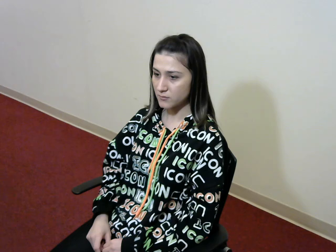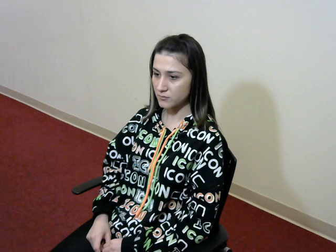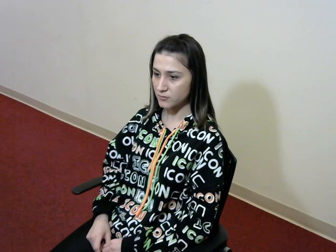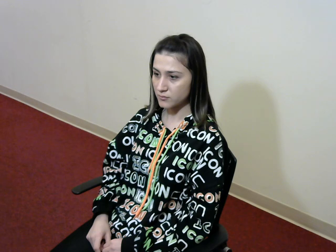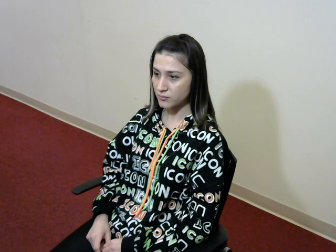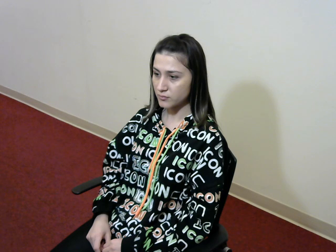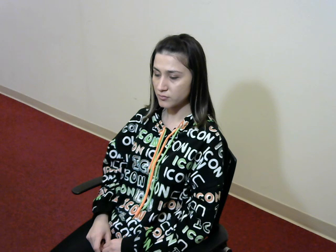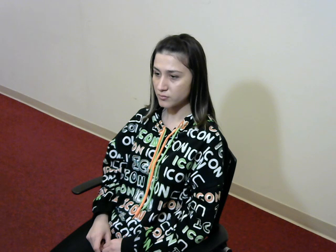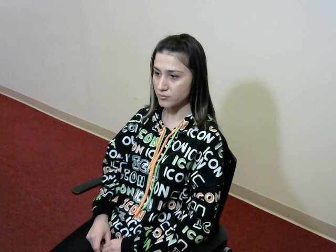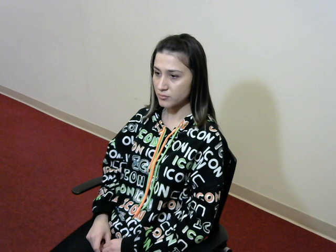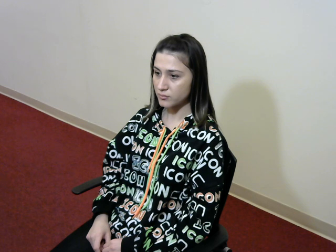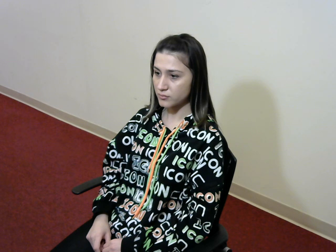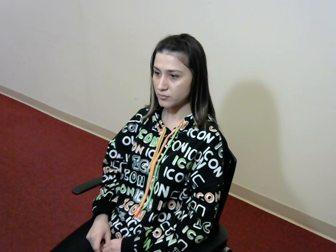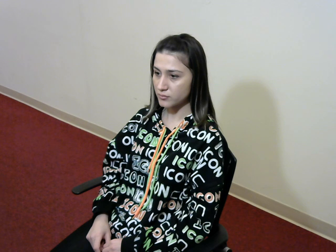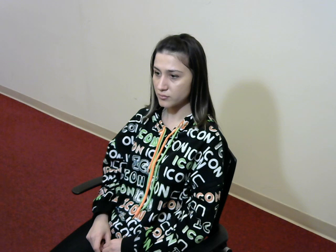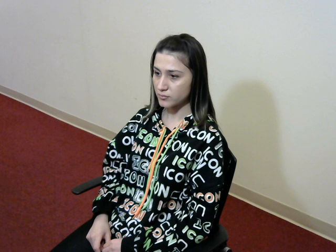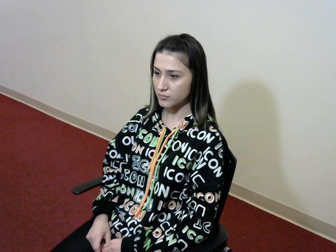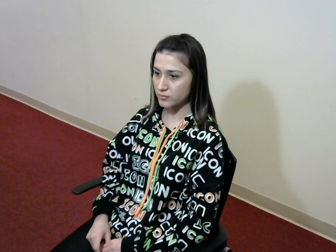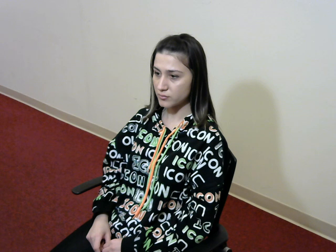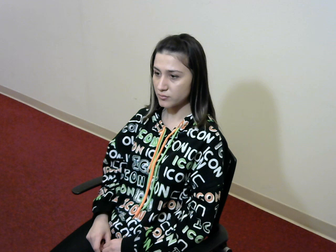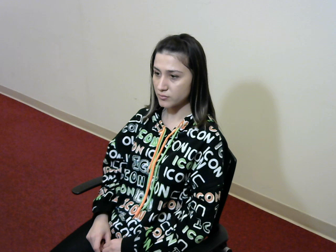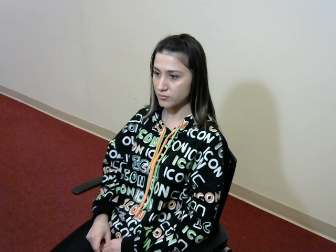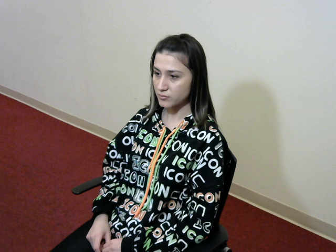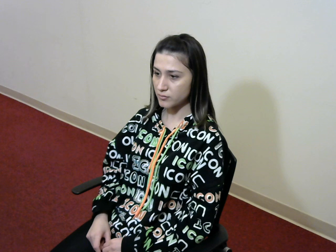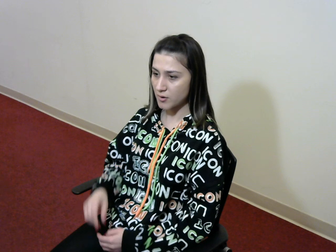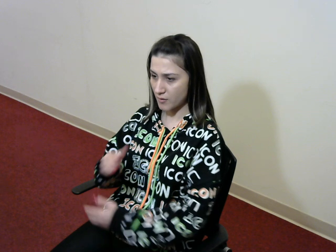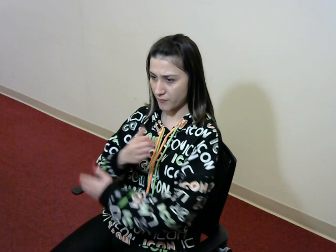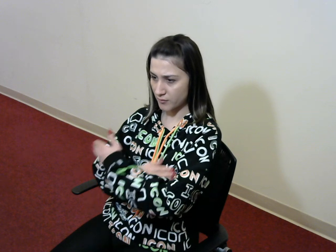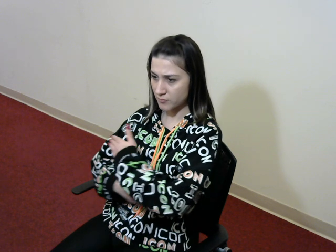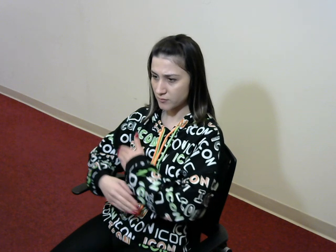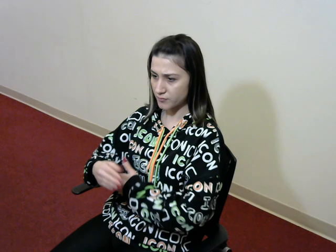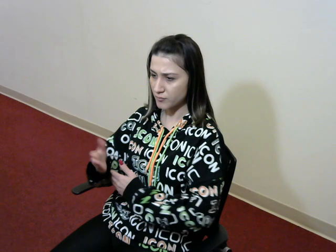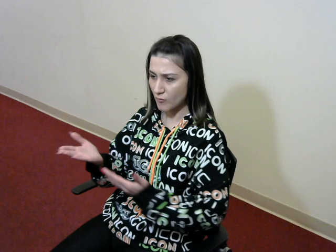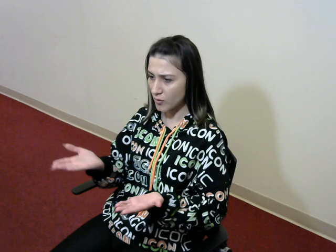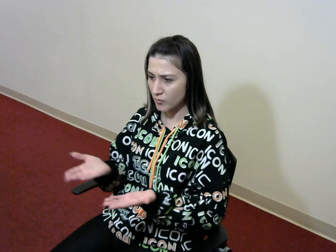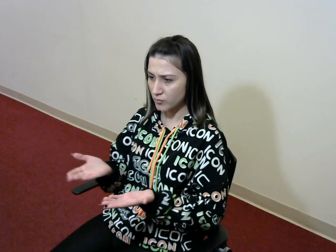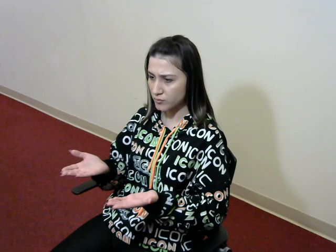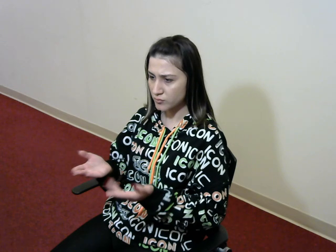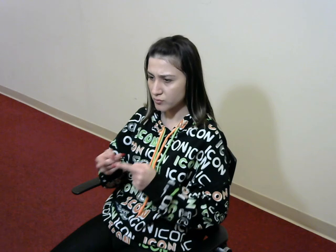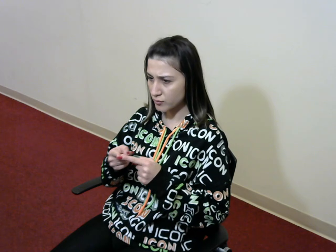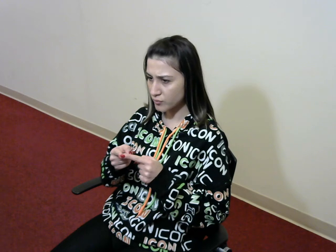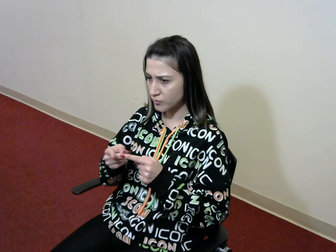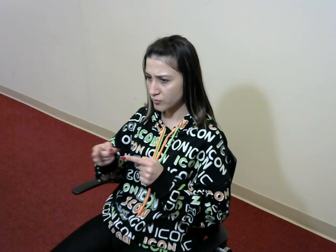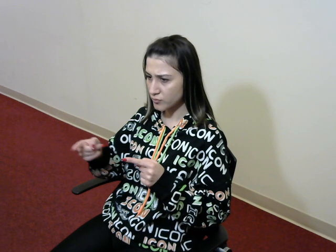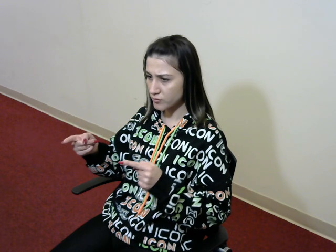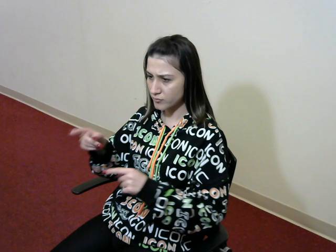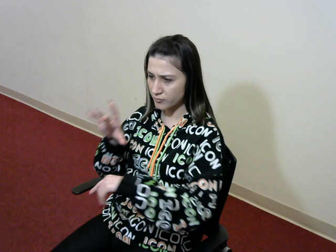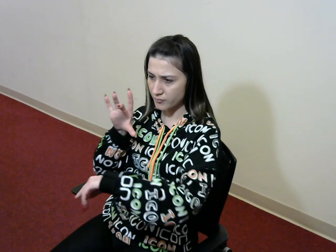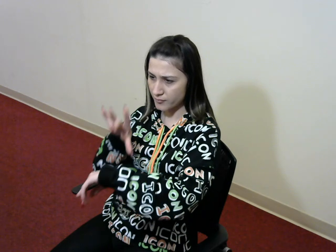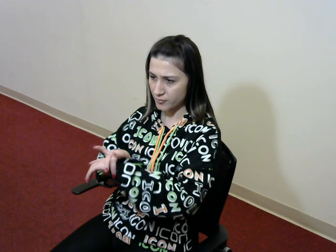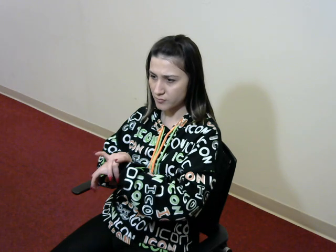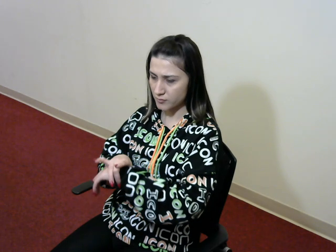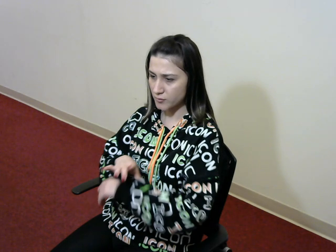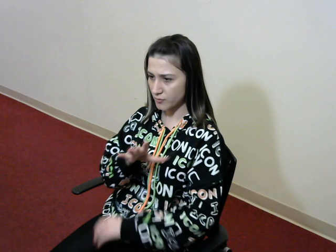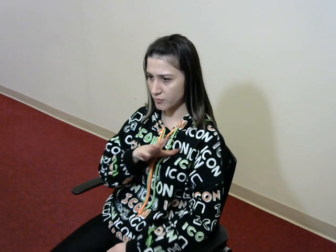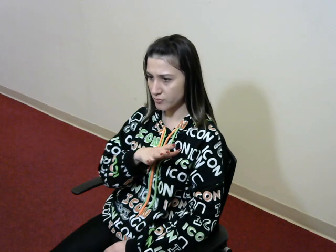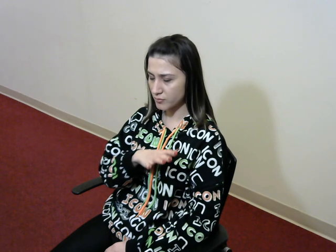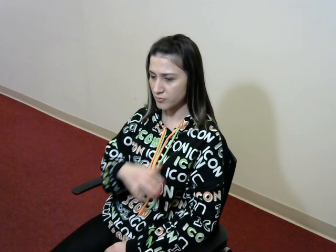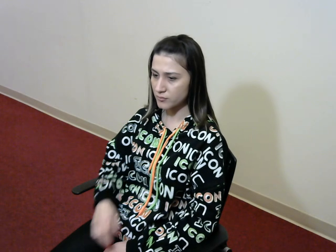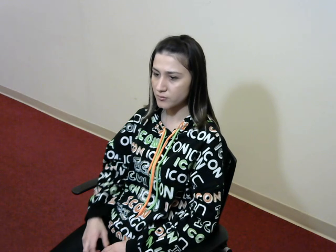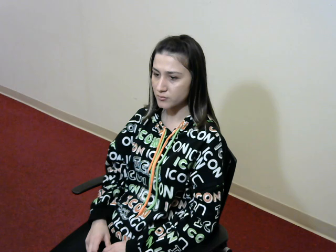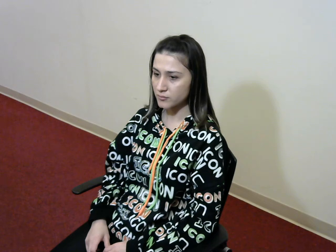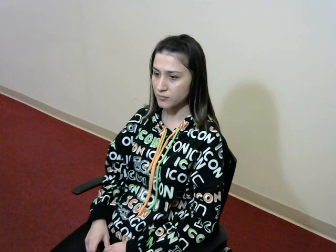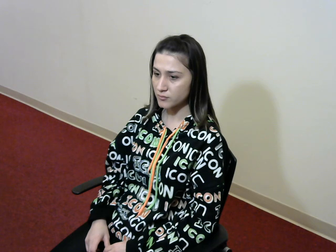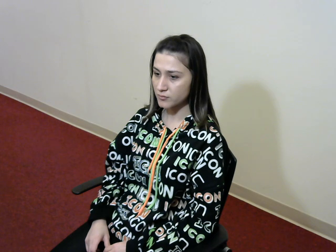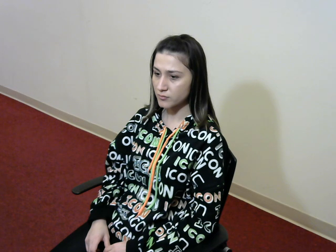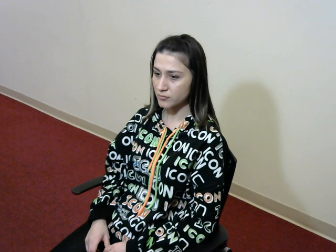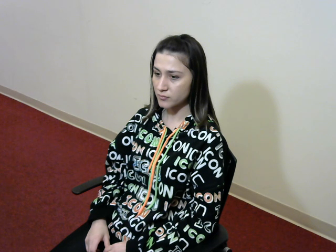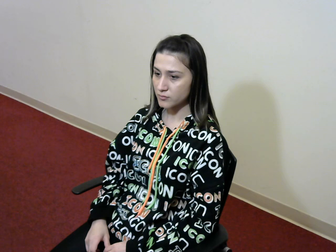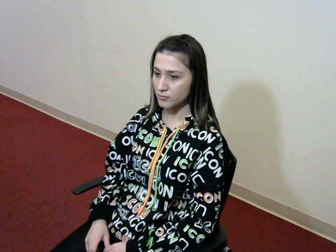Əlillik hansı müddətə müəyyən olunur?